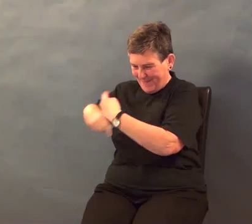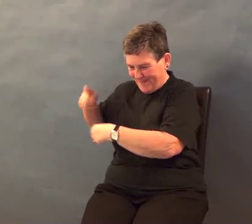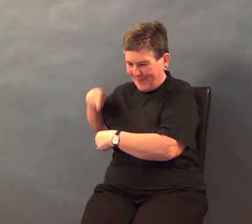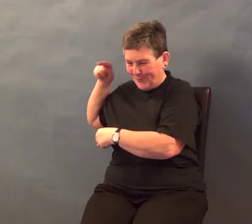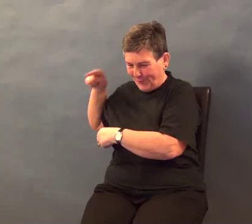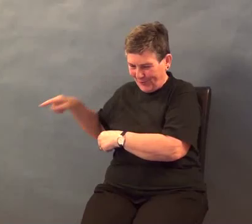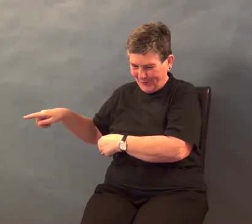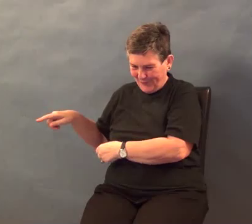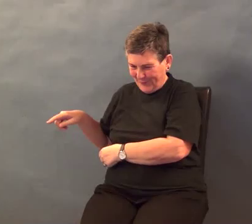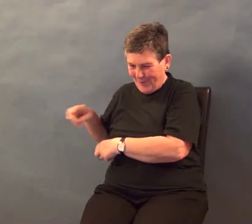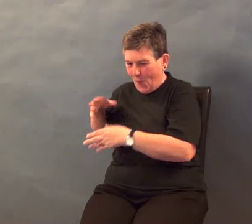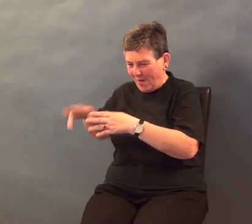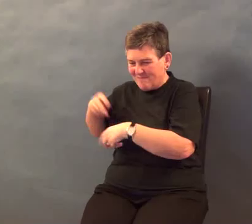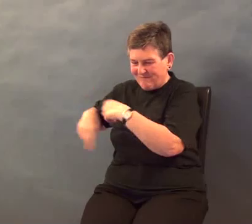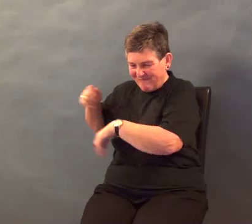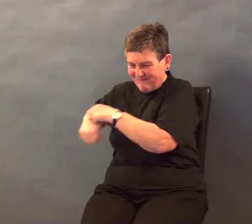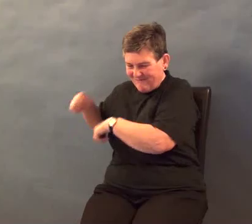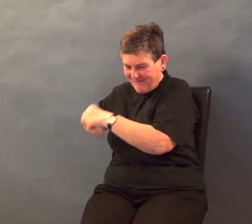Kot przeturlał się po ulicy.